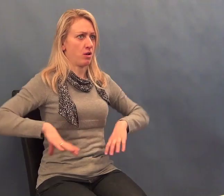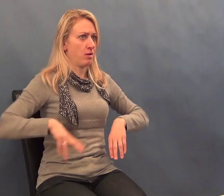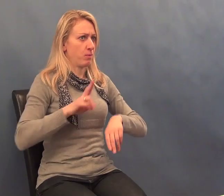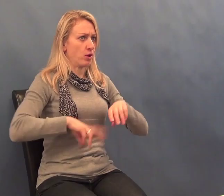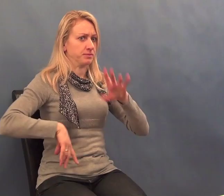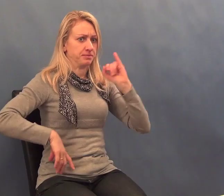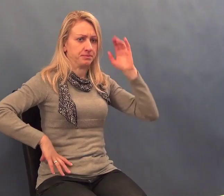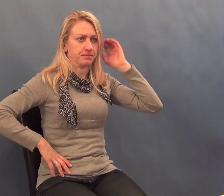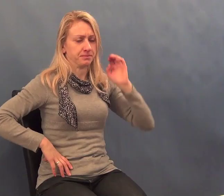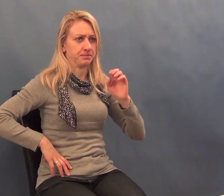Policjant dalej się zastanawia.